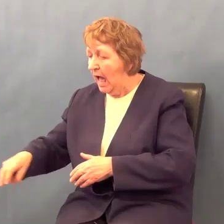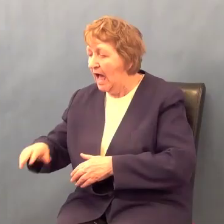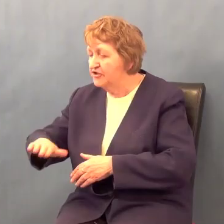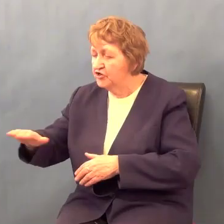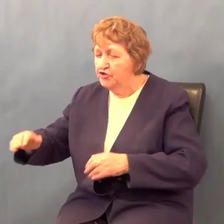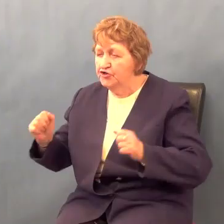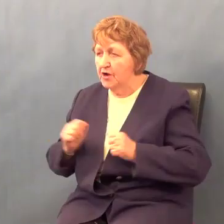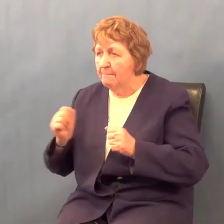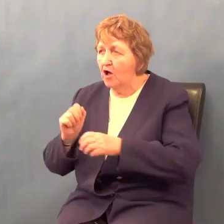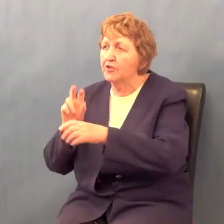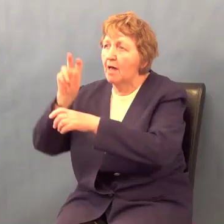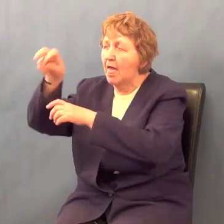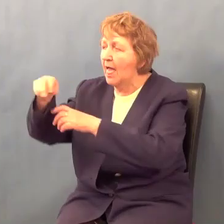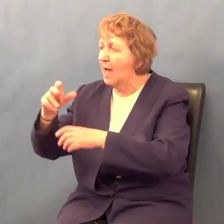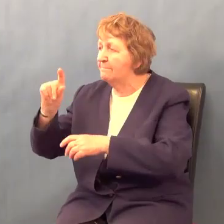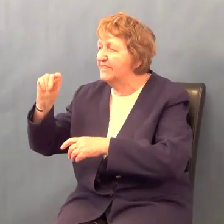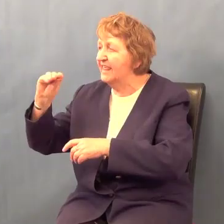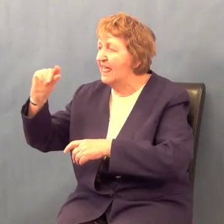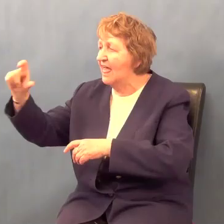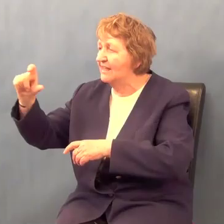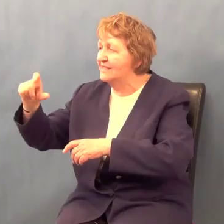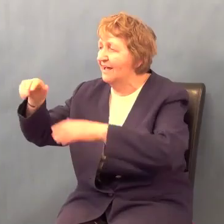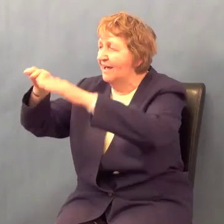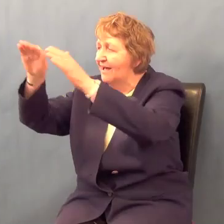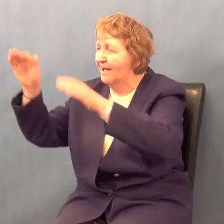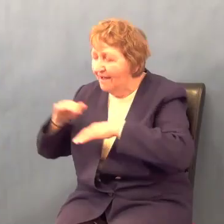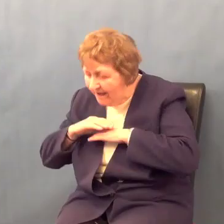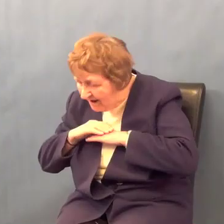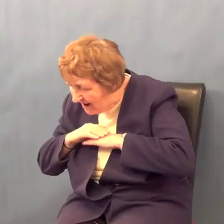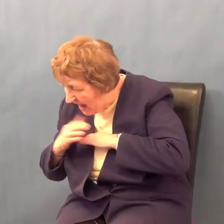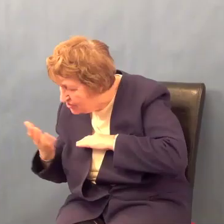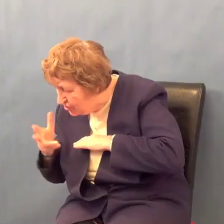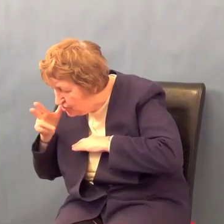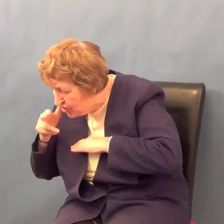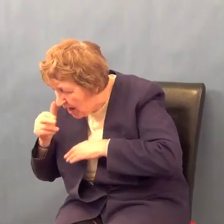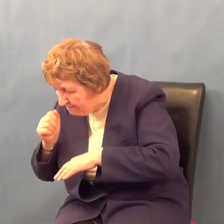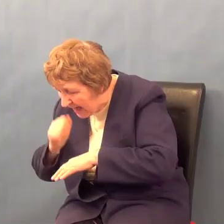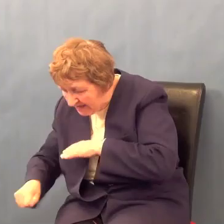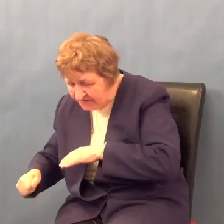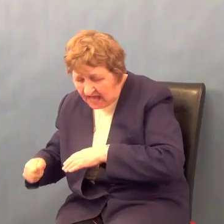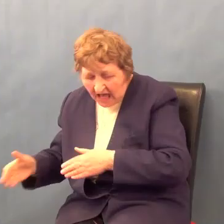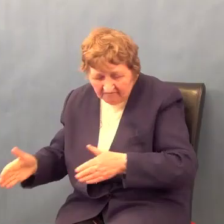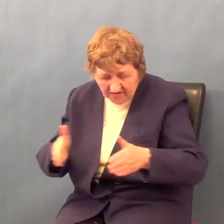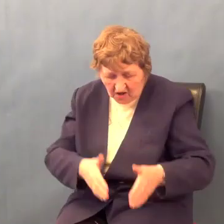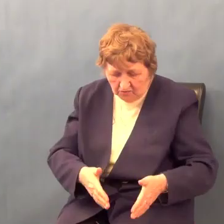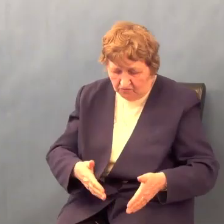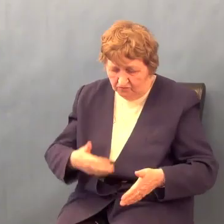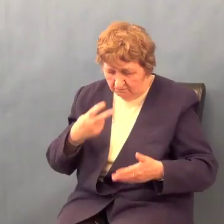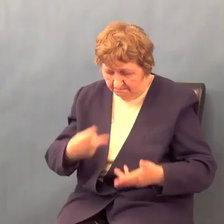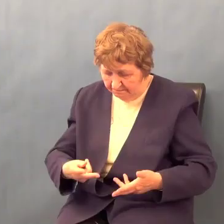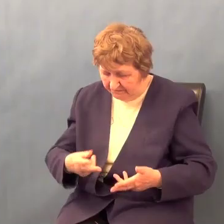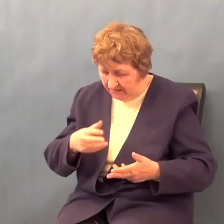Dzieci i pies boją się wyskoczyć, żeby wyjrzeć przez okno i szukać żaby.